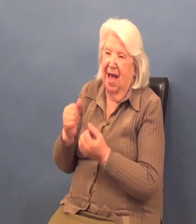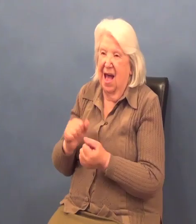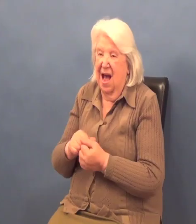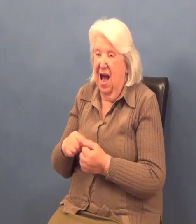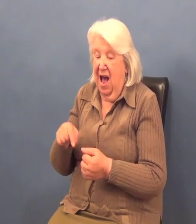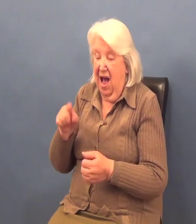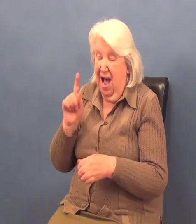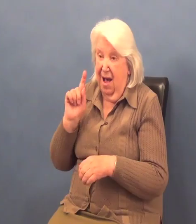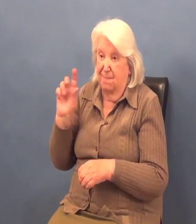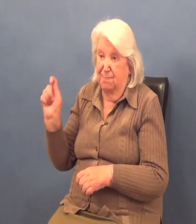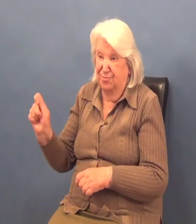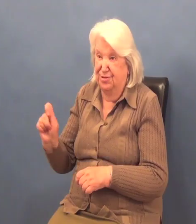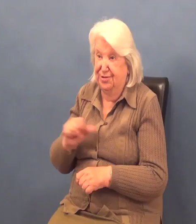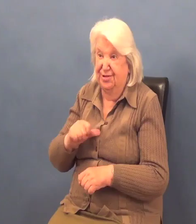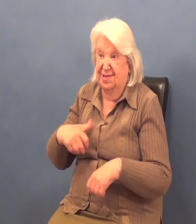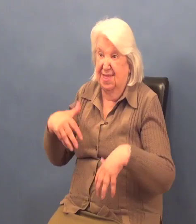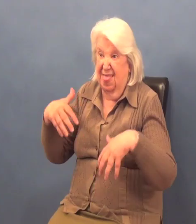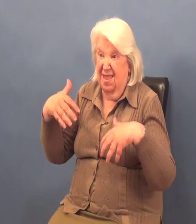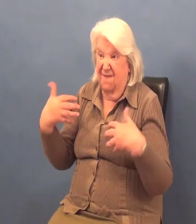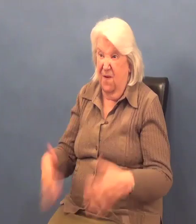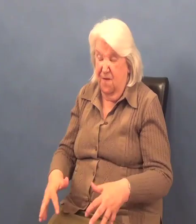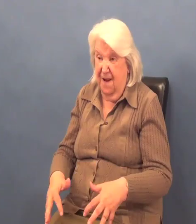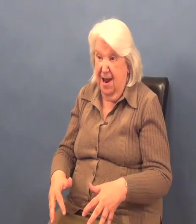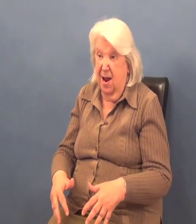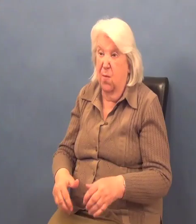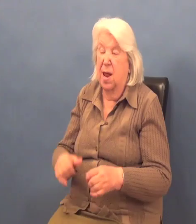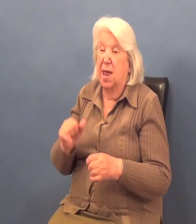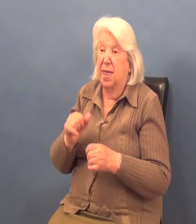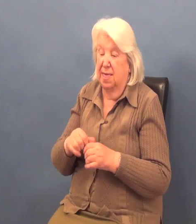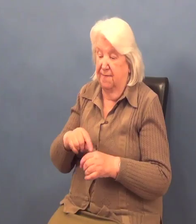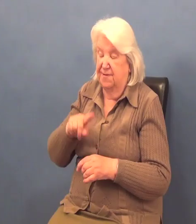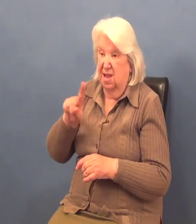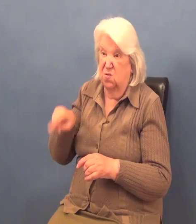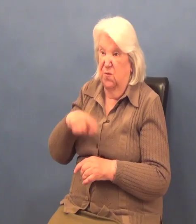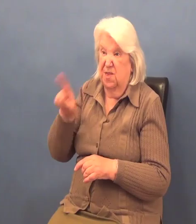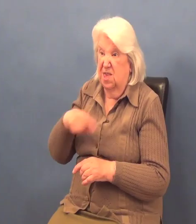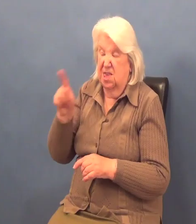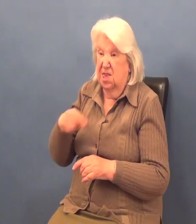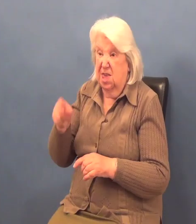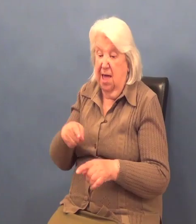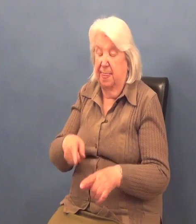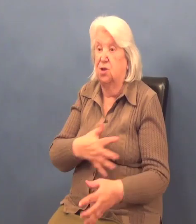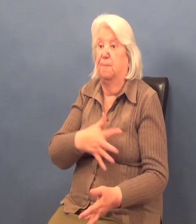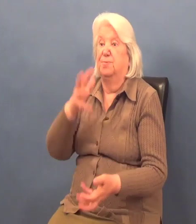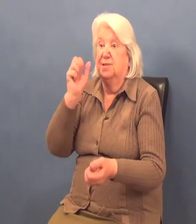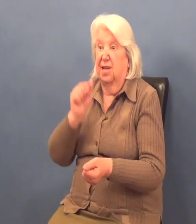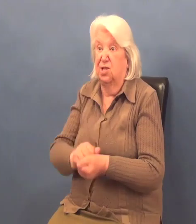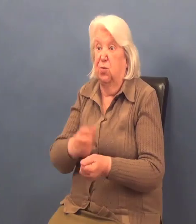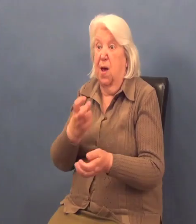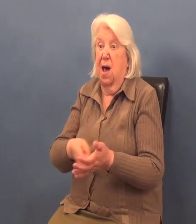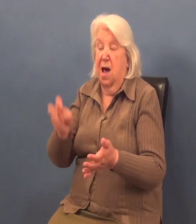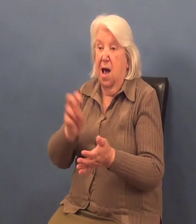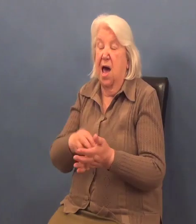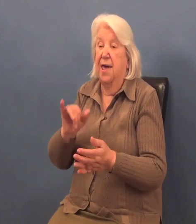A budzik się denerwuje i wskazówki się kręcą, a ten się przestraszył i wstaje.